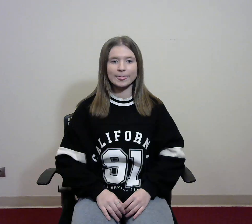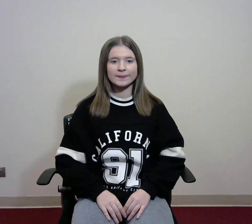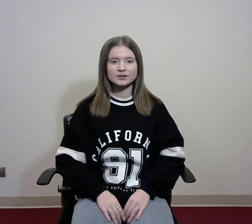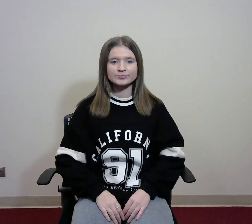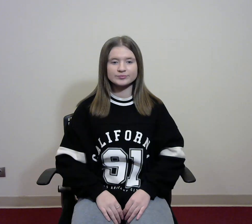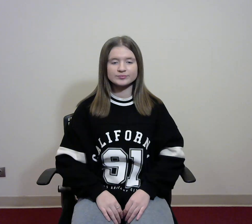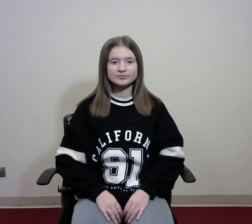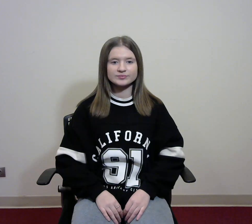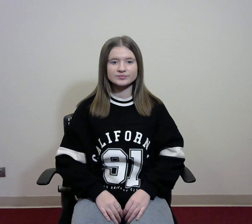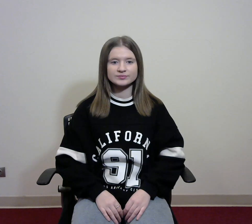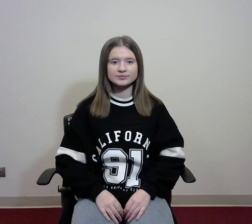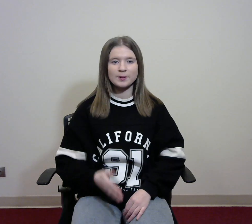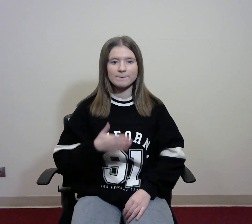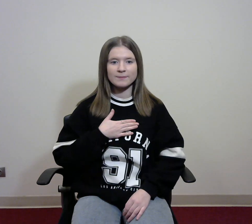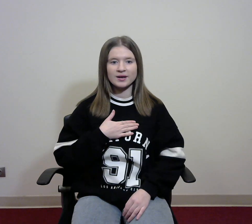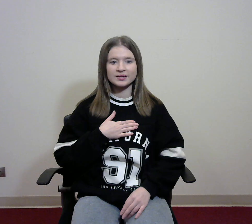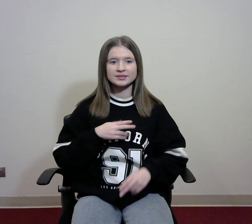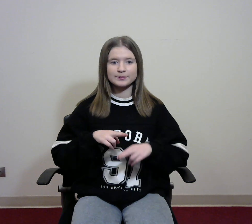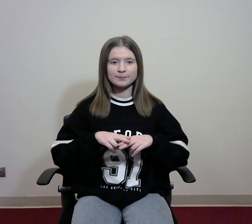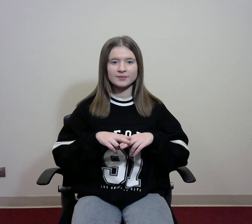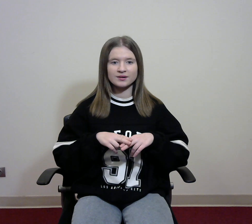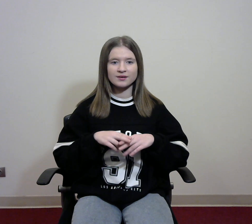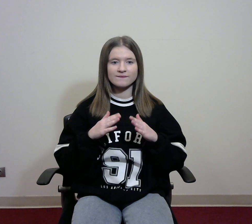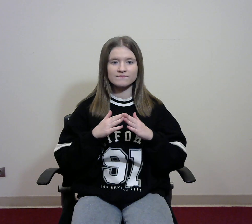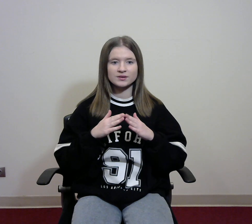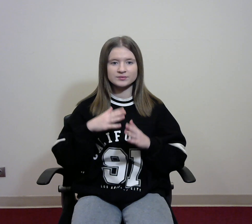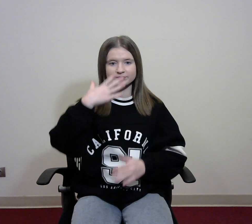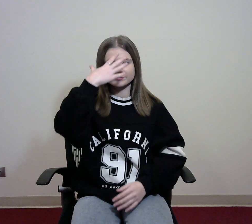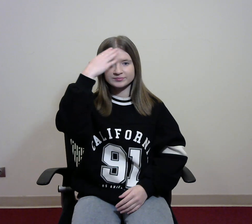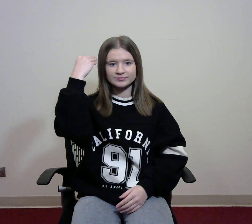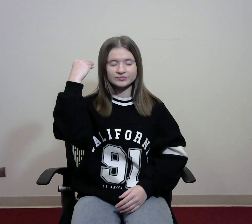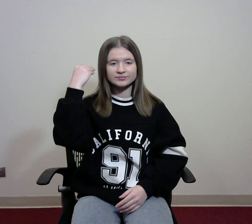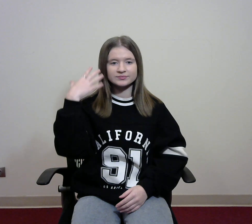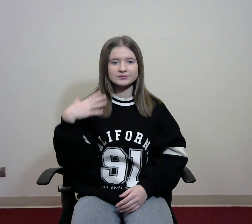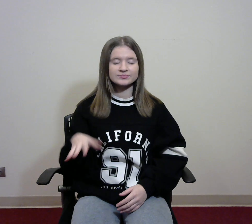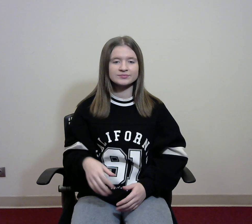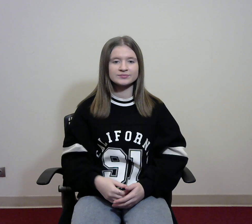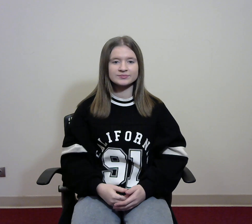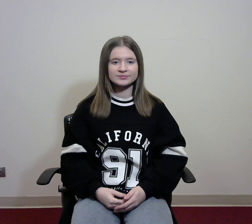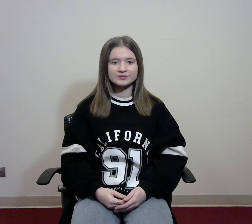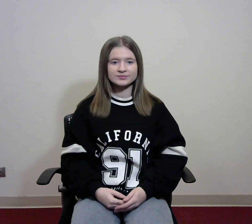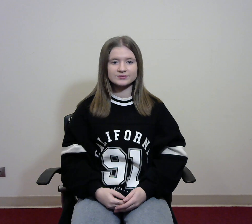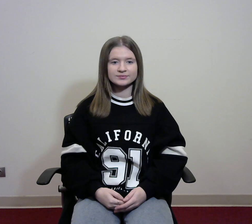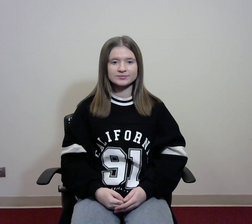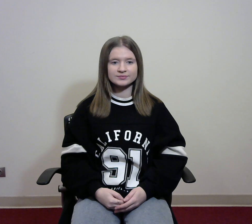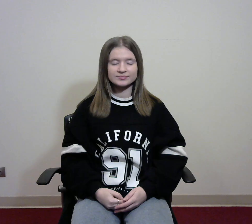Mən şəxsiyyət vəsiqəsini evdə unutmuşam